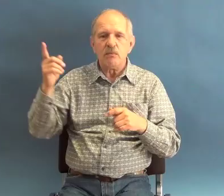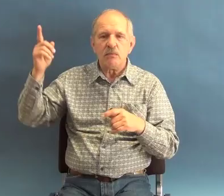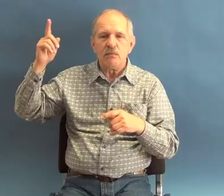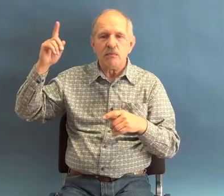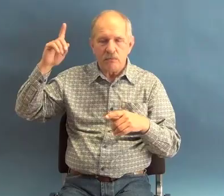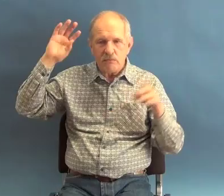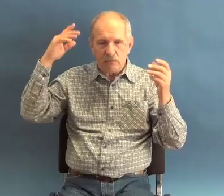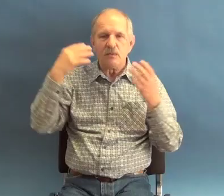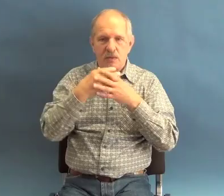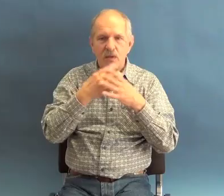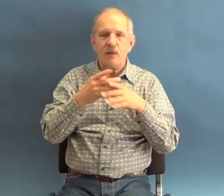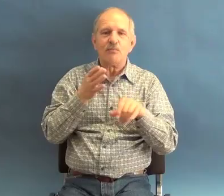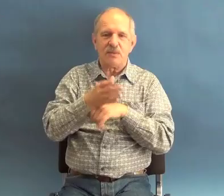Z tego powodu uruchomił się alarm.